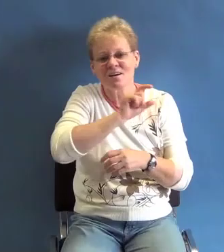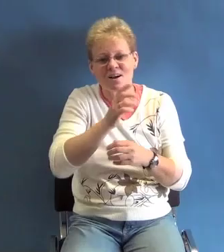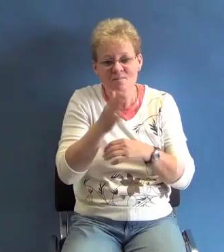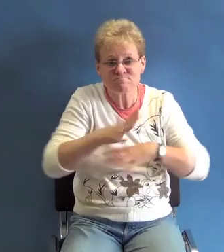Co ona mu zrobiła?